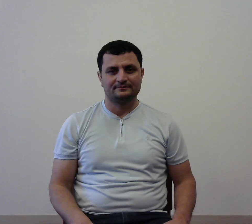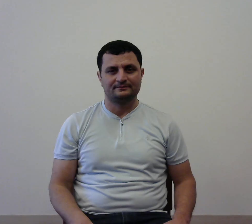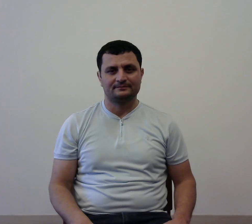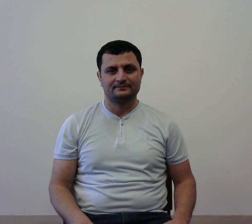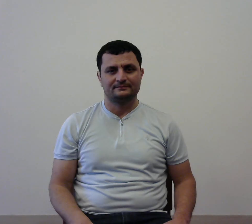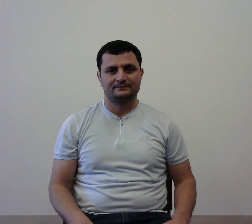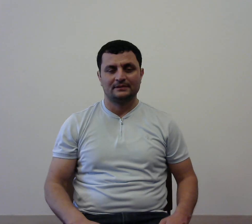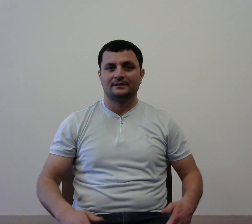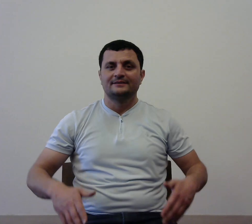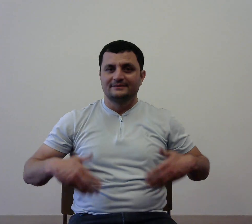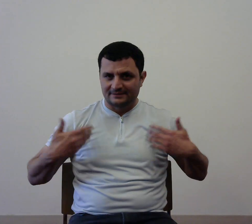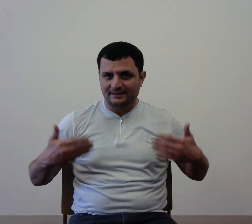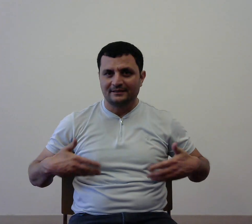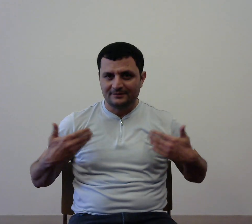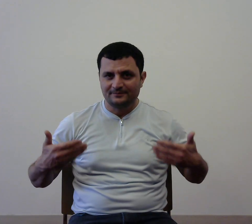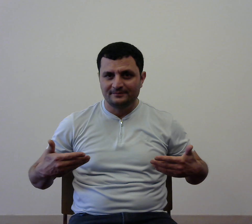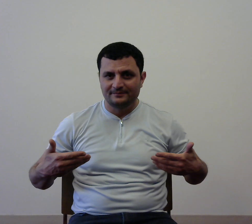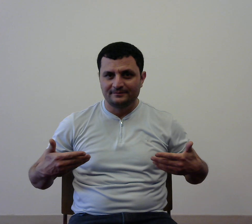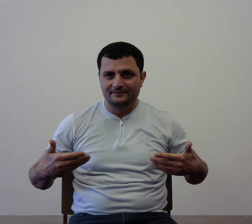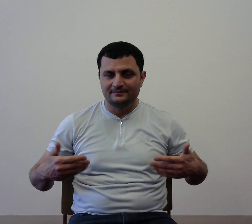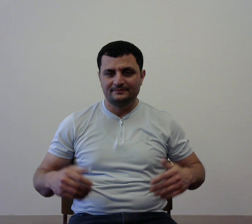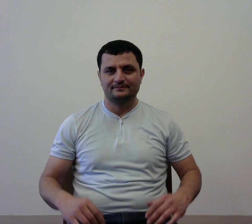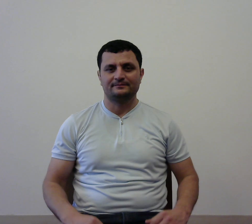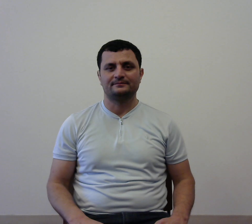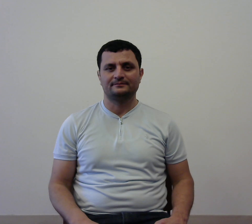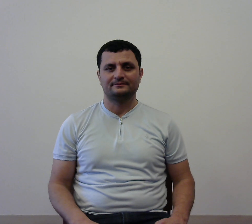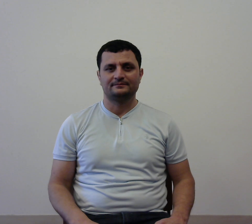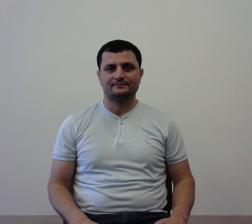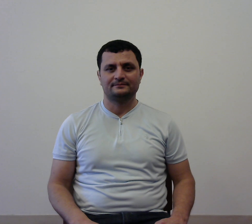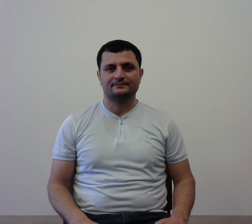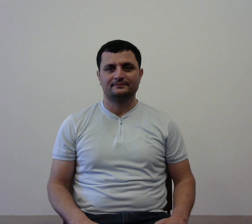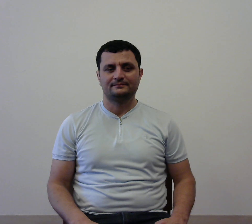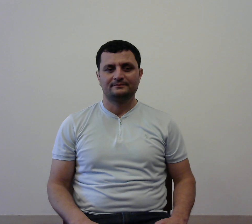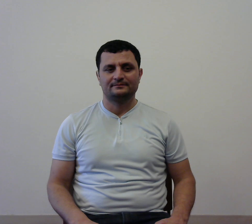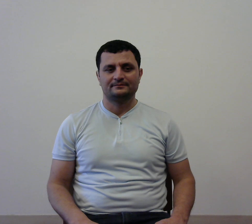Salam